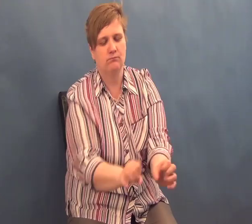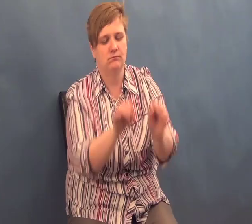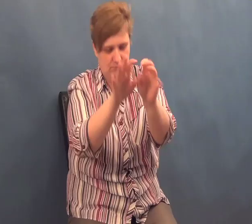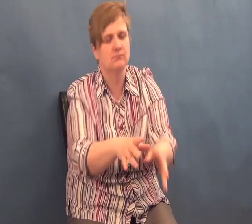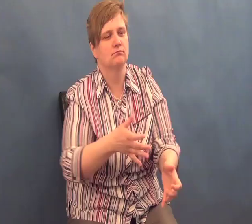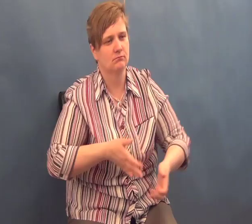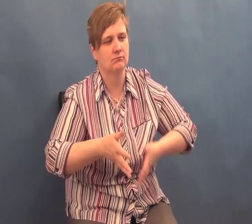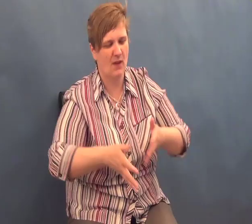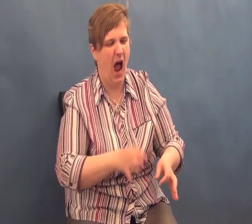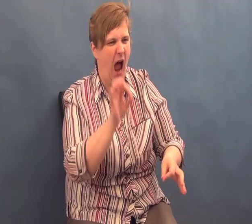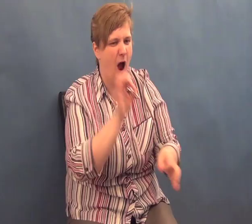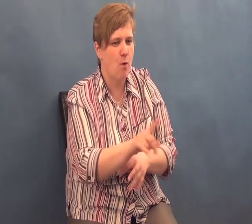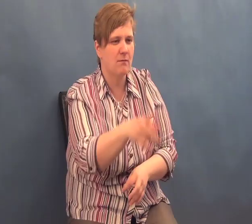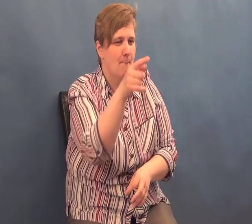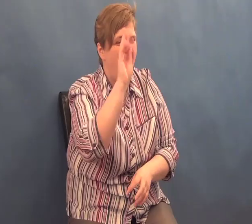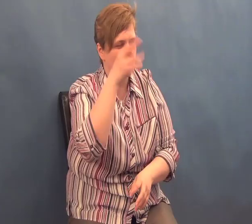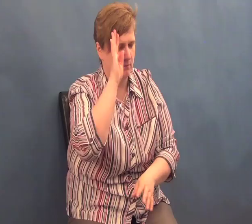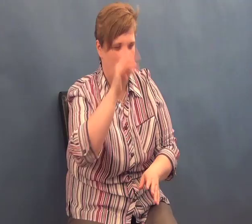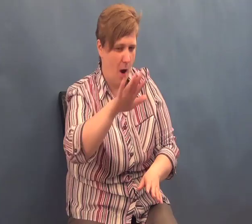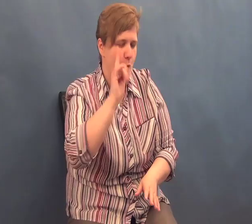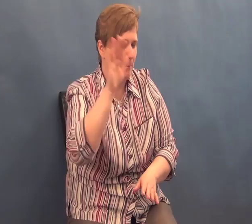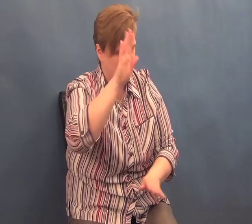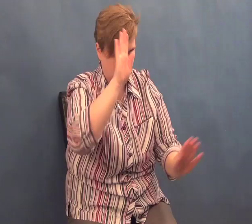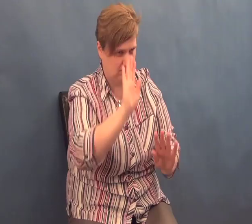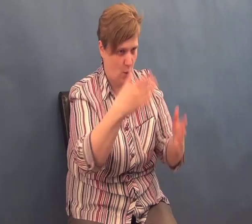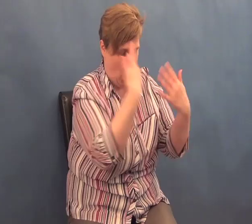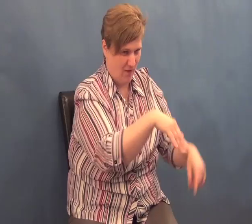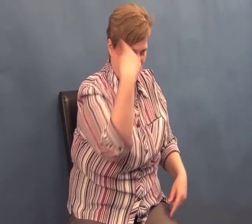Odchodzą i akurat tam... Ten mały chłopiec nie pomyślał, że upadając zgubił kapelusz.